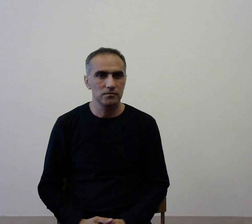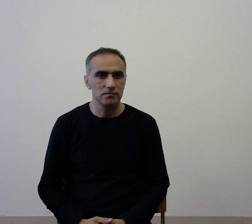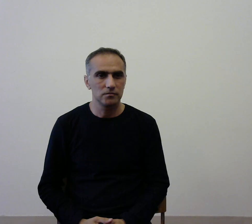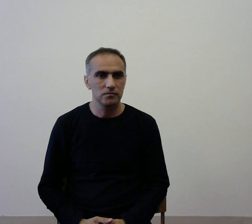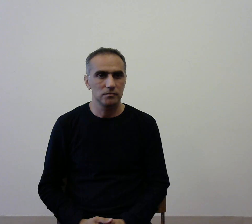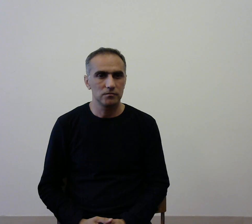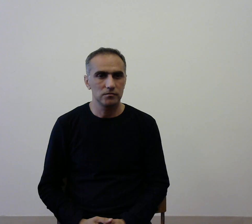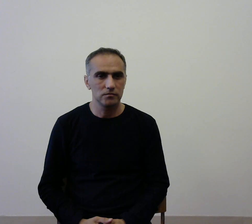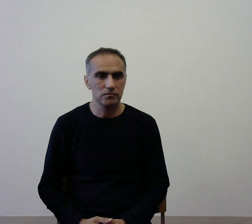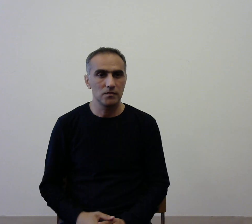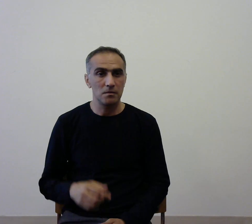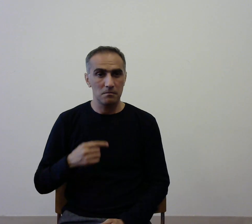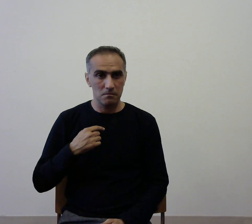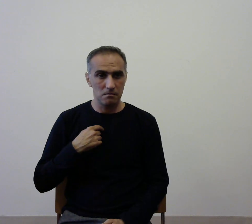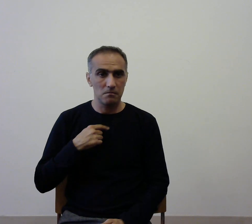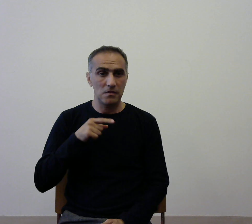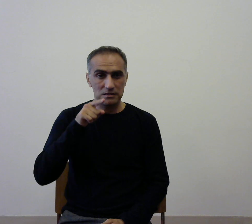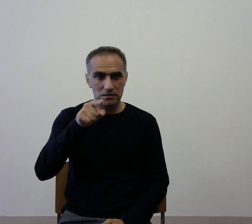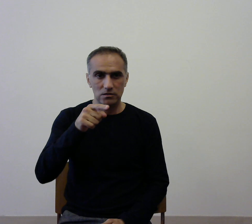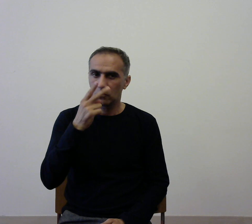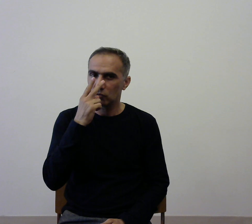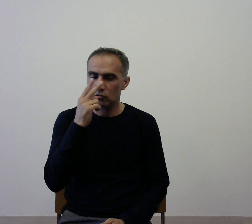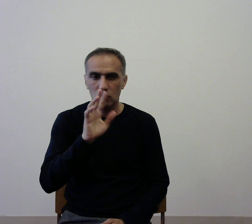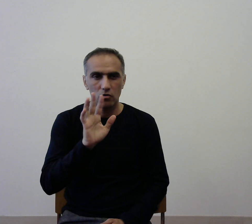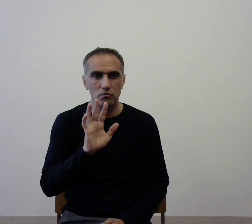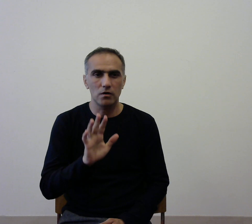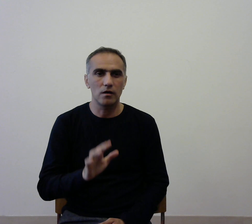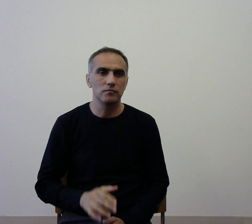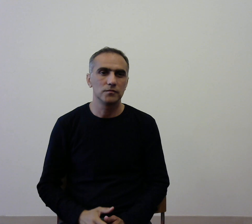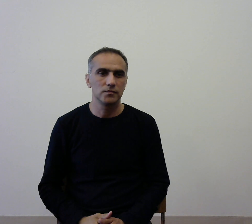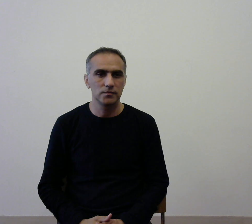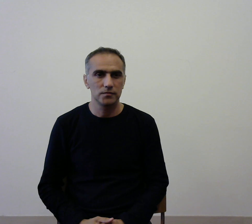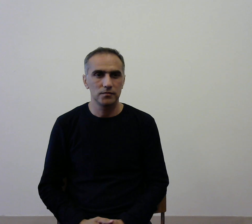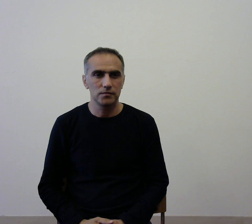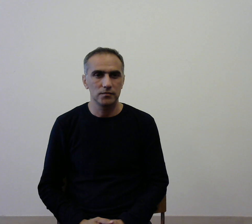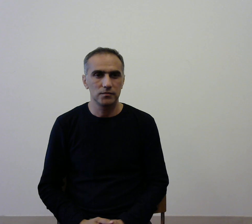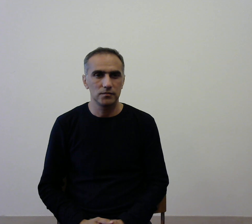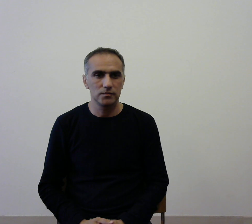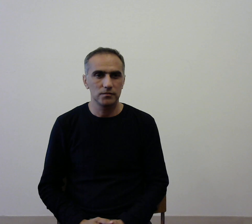Mən sizi görmürəm